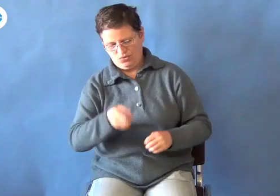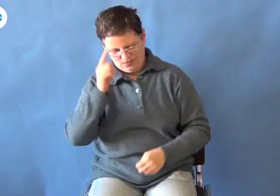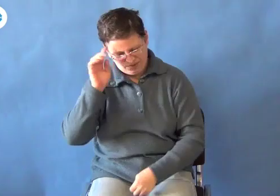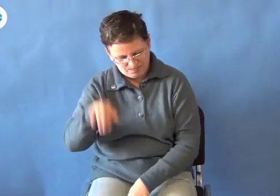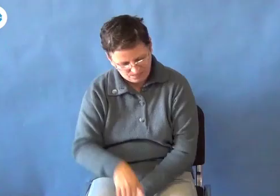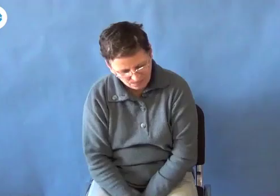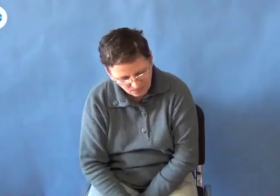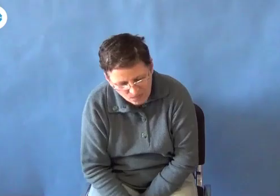Wiem.